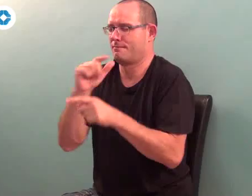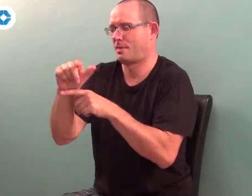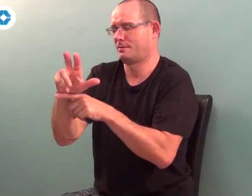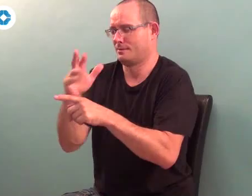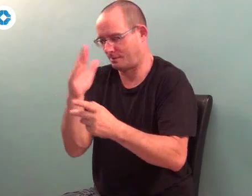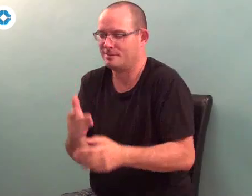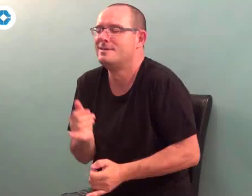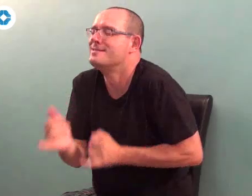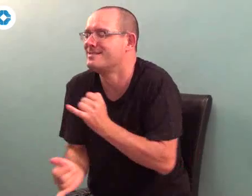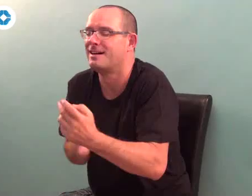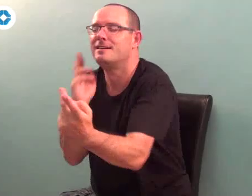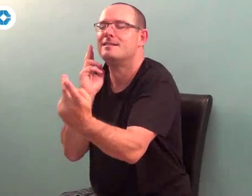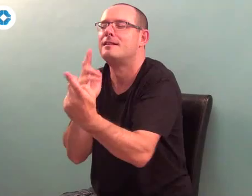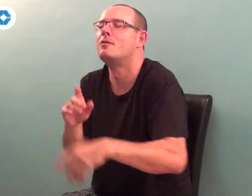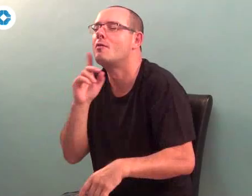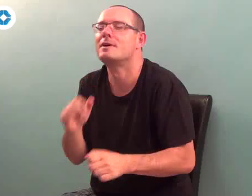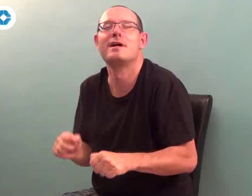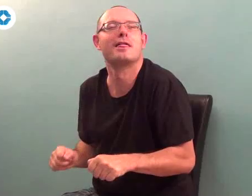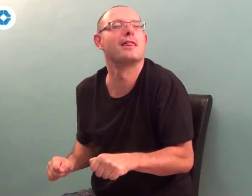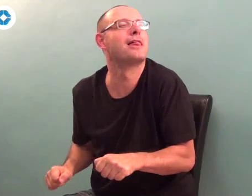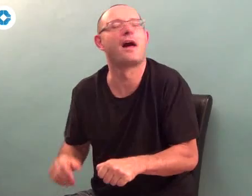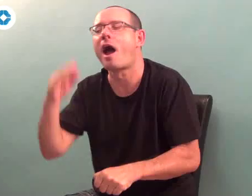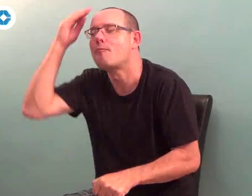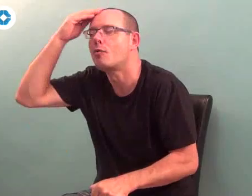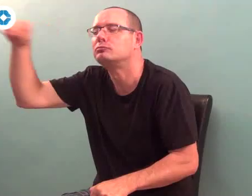Gdy się mijają chłopak odprowadza ją wzrokiem, a kapelusz spada mu z głowy.